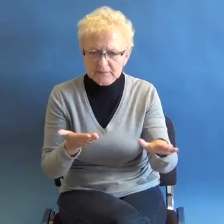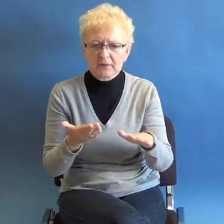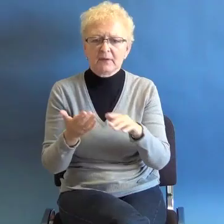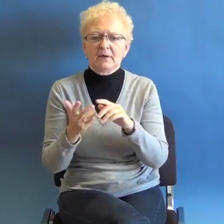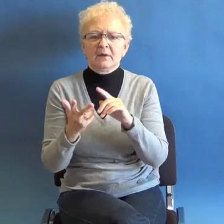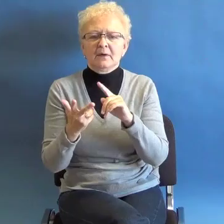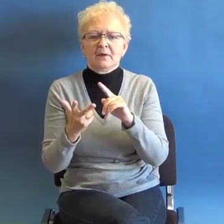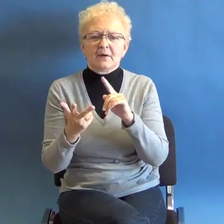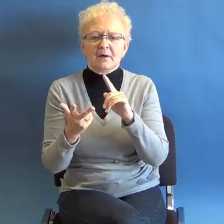Po trzecie...